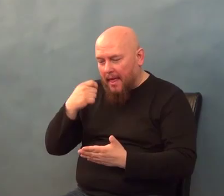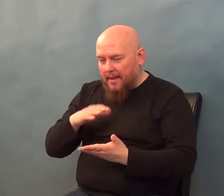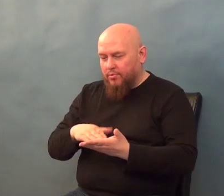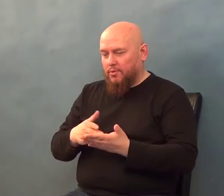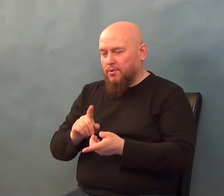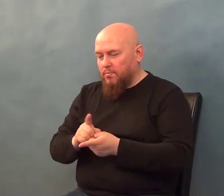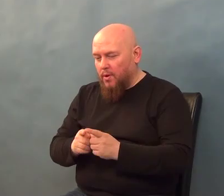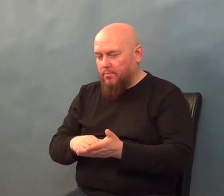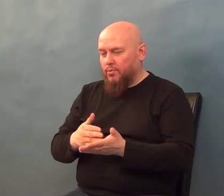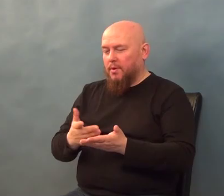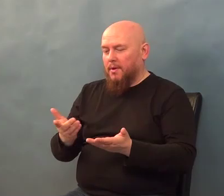A następnie jak mam wolne...